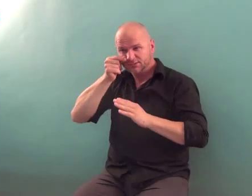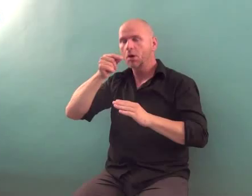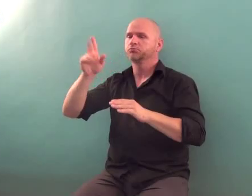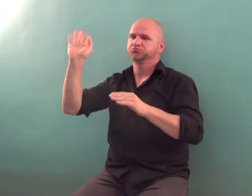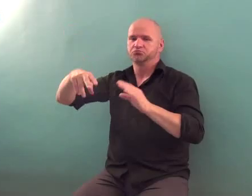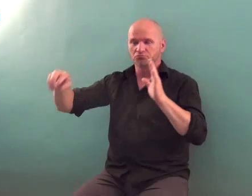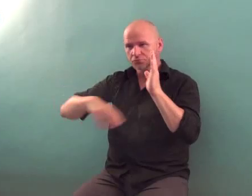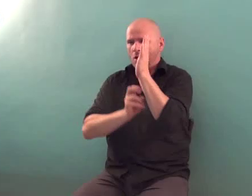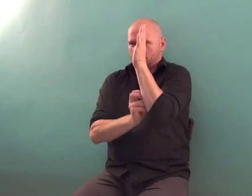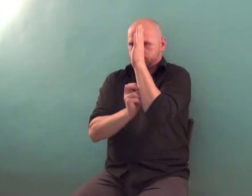Mężczyzna jedzie windą na górę.